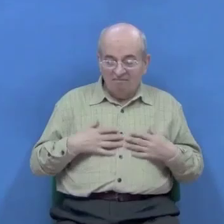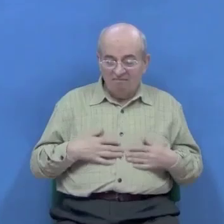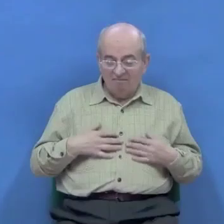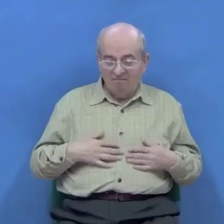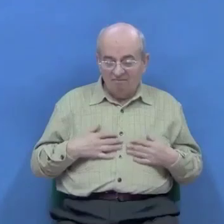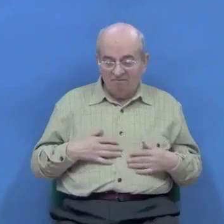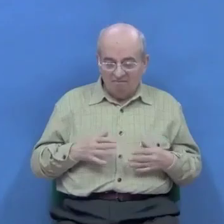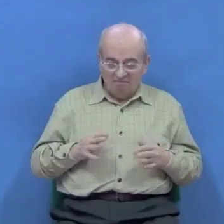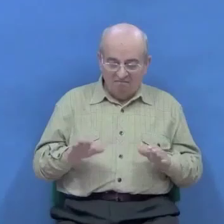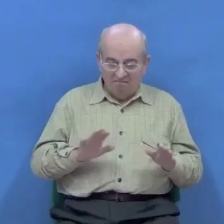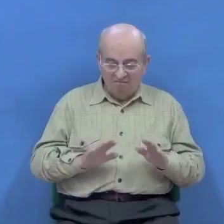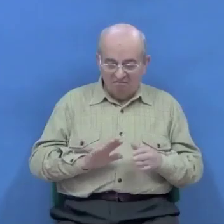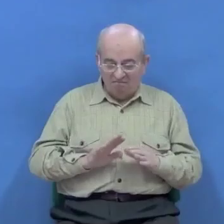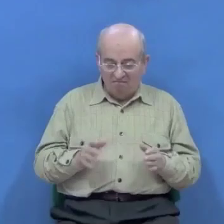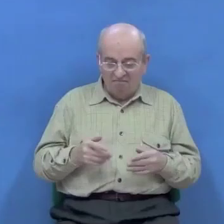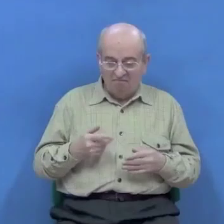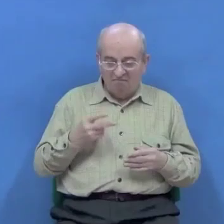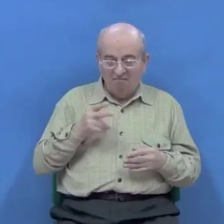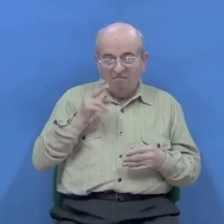Kąpać, wytrzeć i koniec.